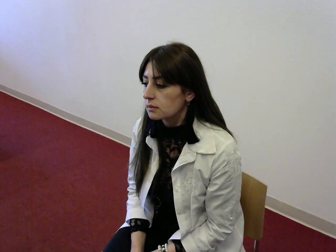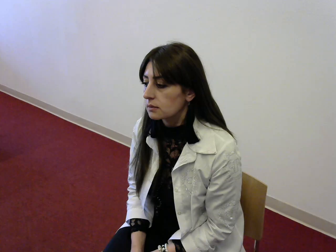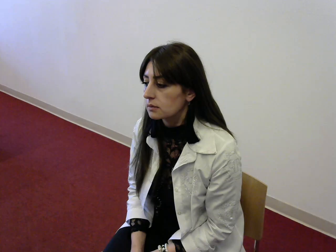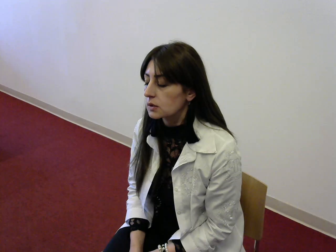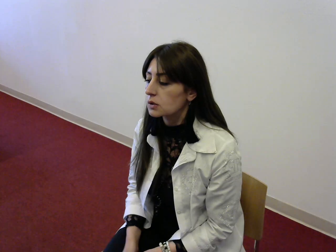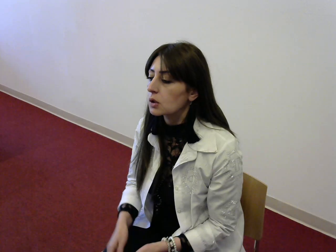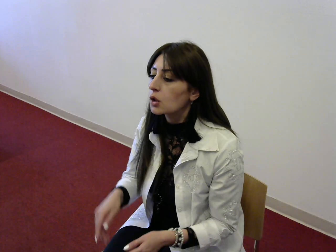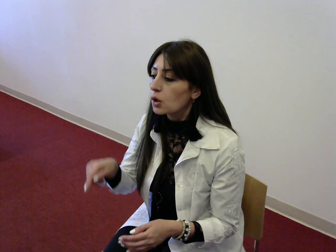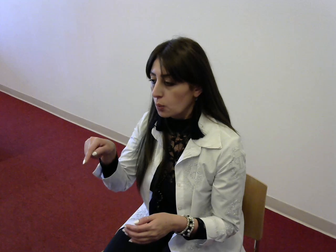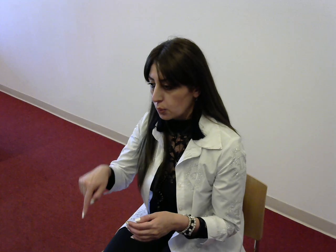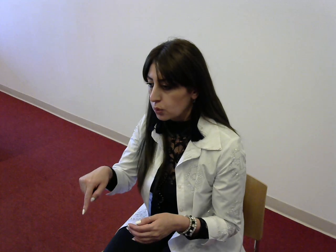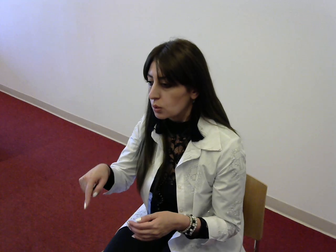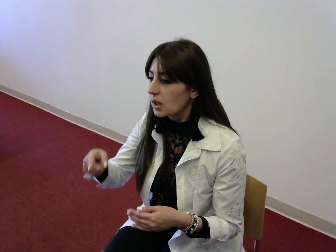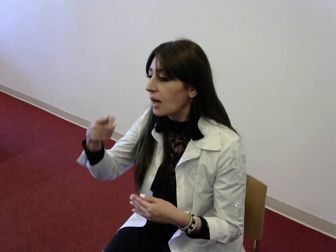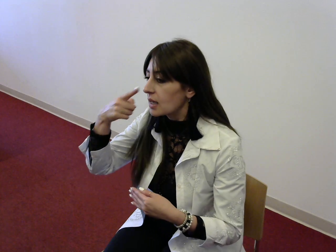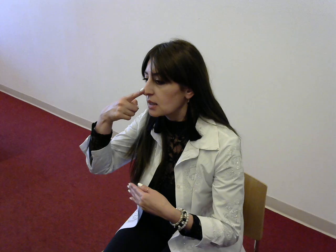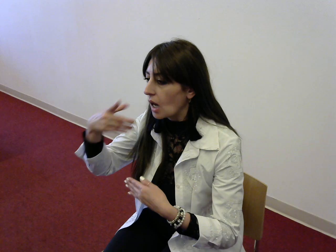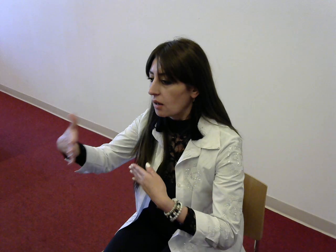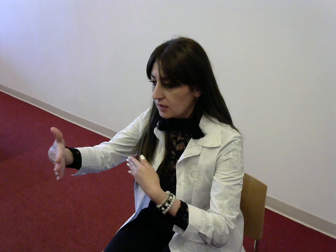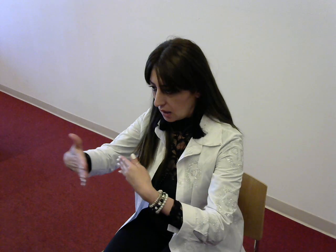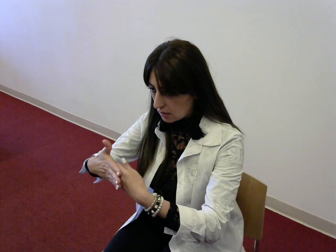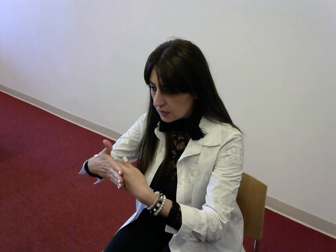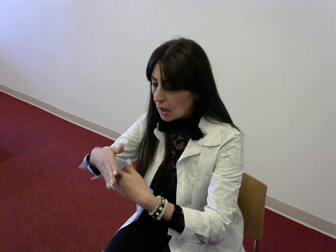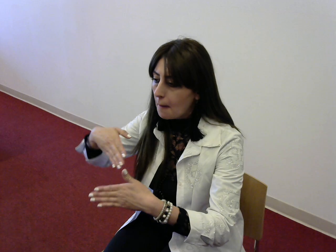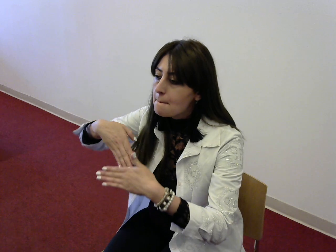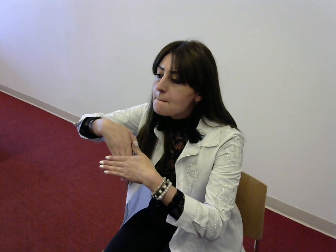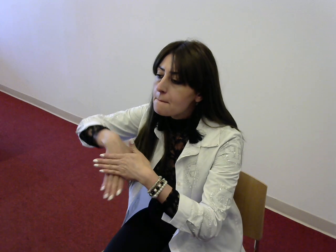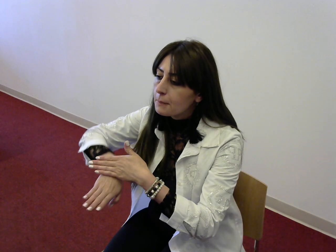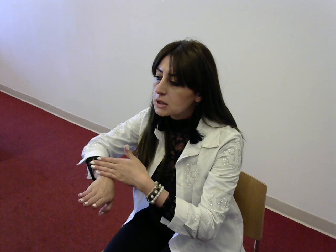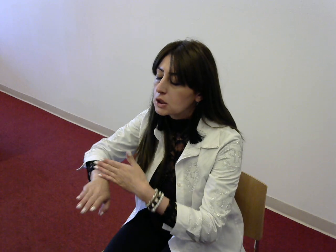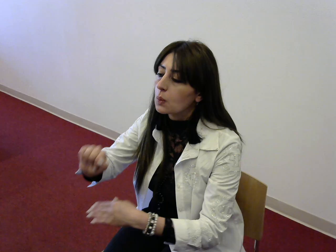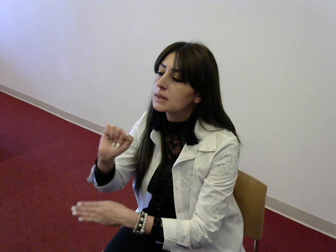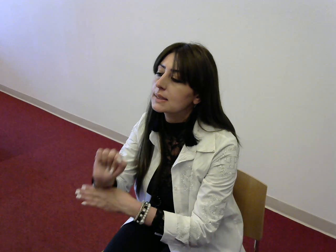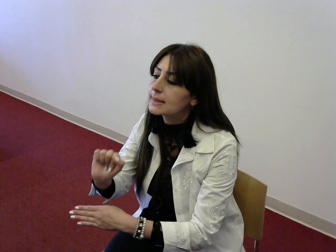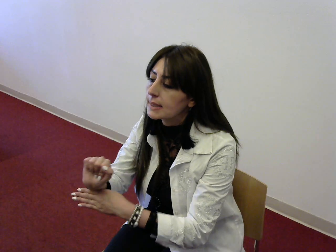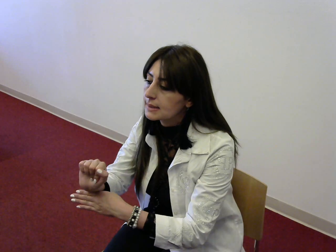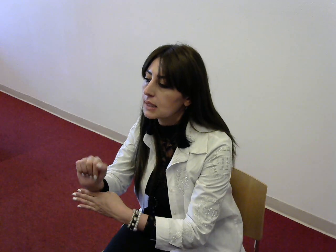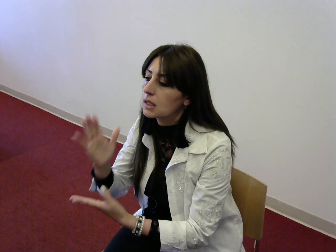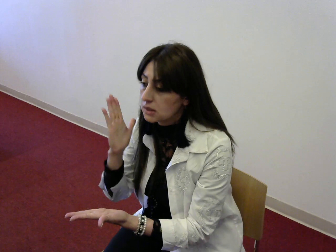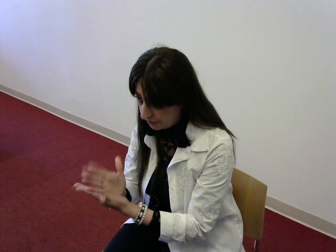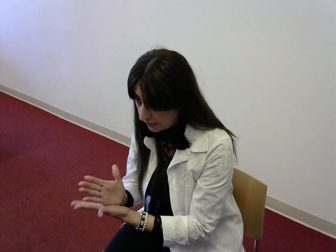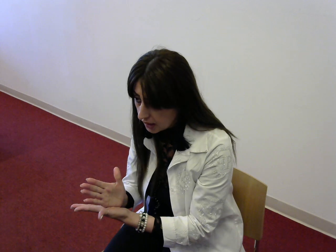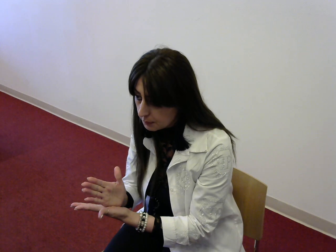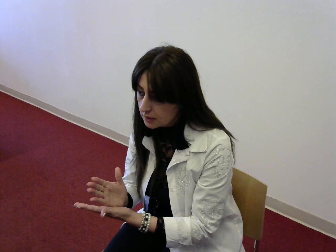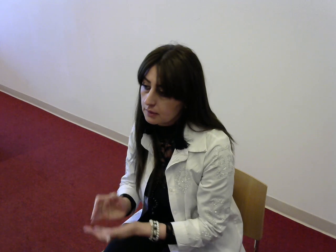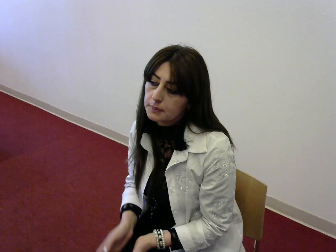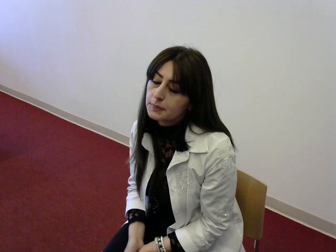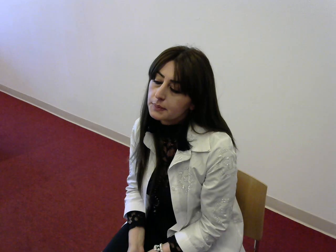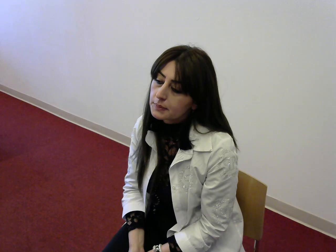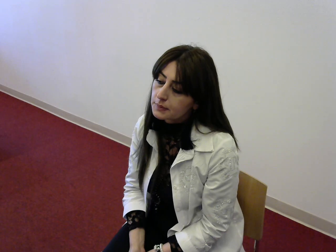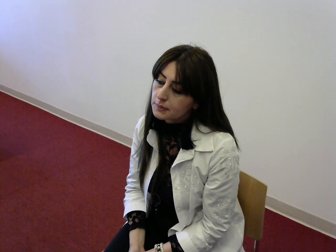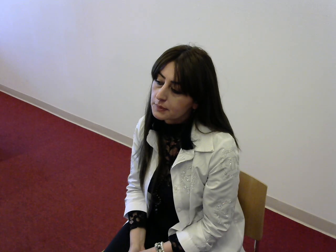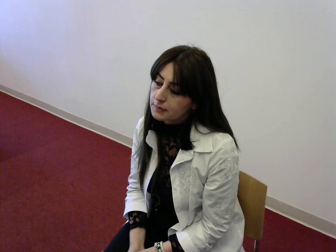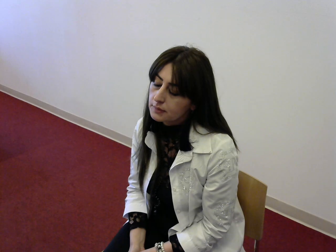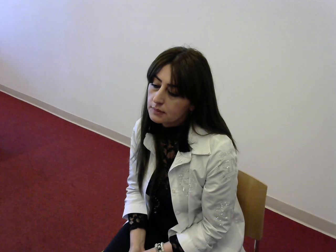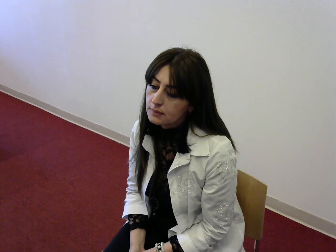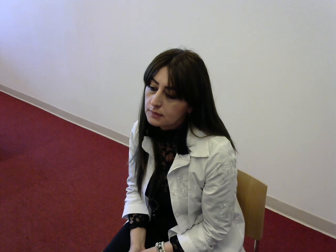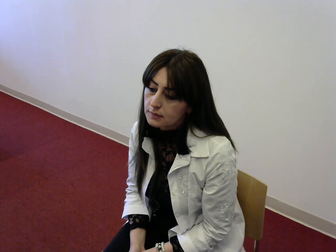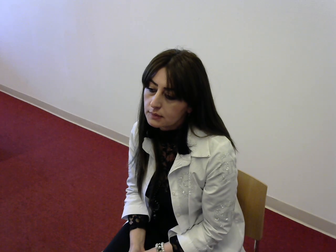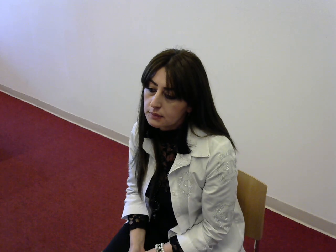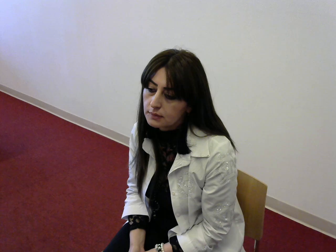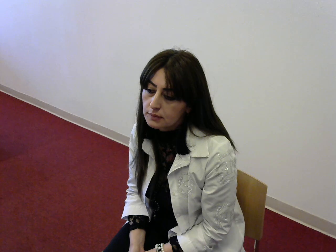Burda yaxınlıqda metro stansiyası varmı?